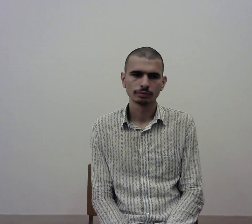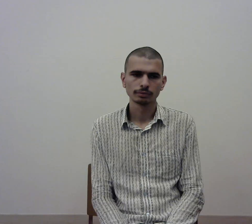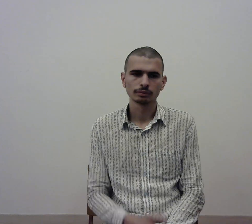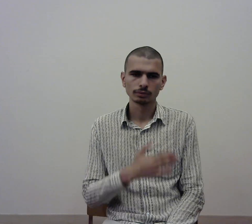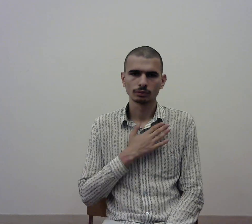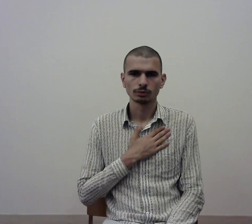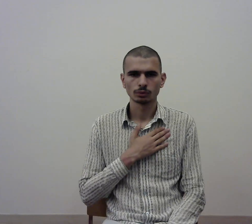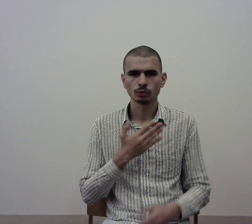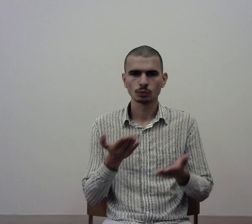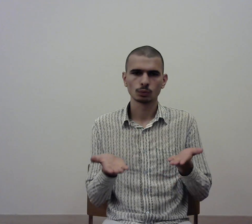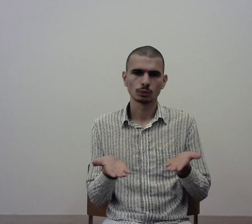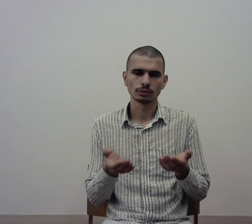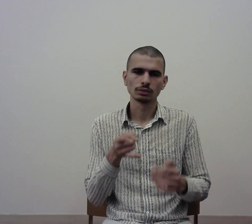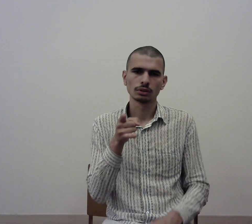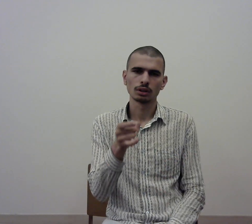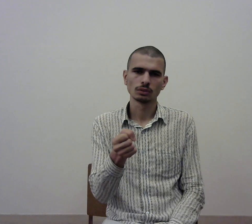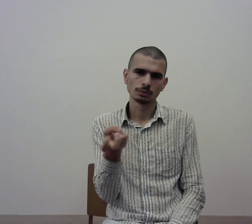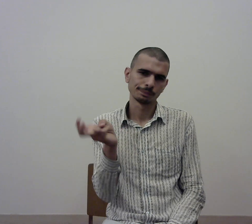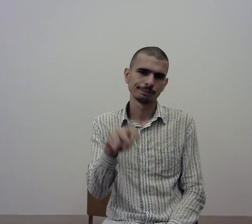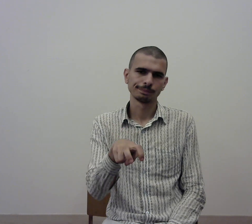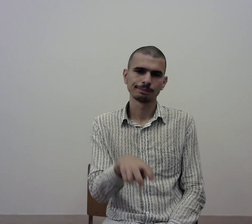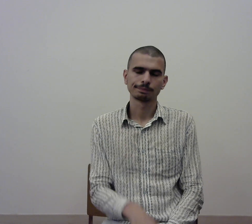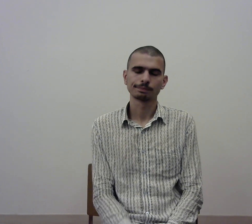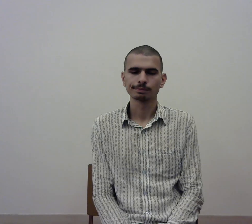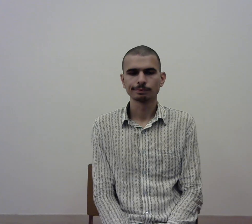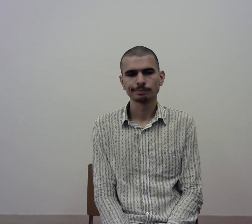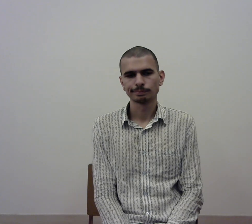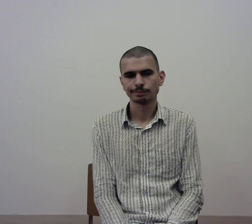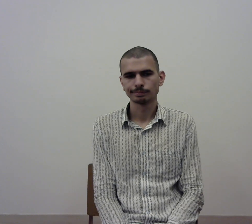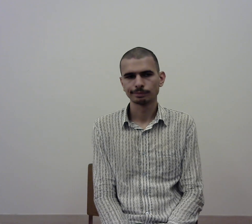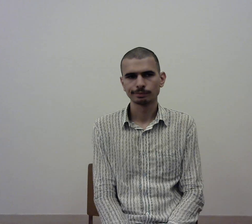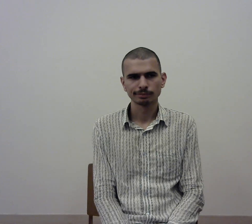Mən bura taksidə gəldim